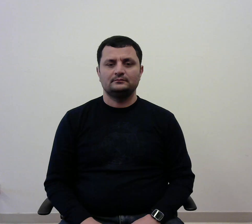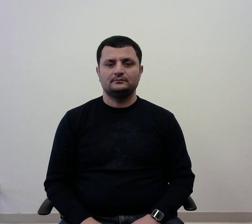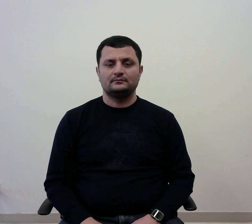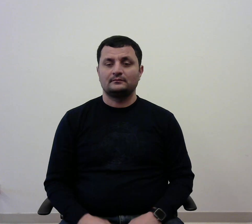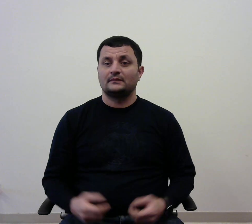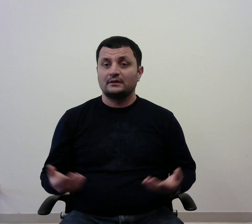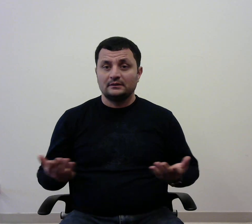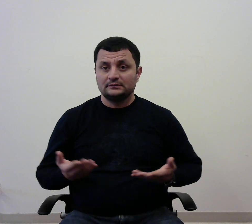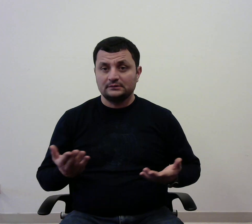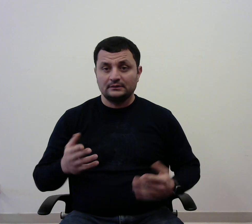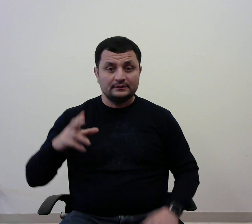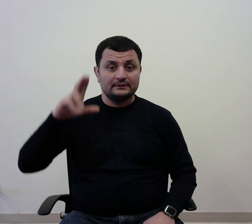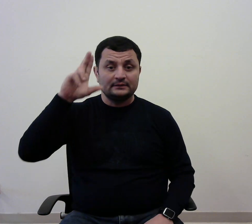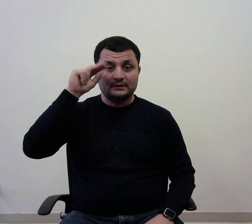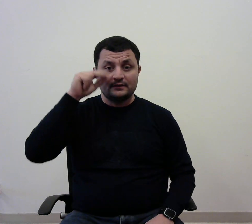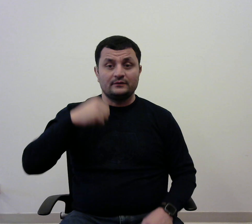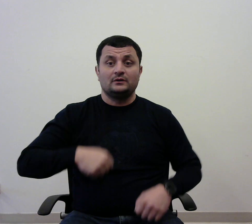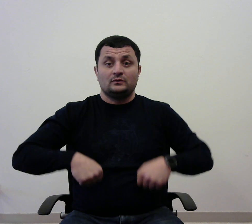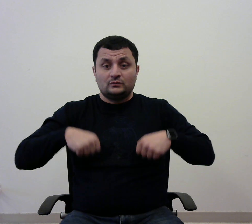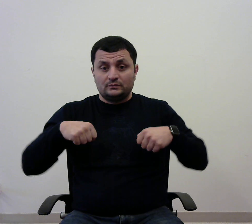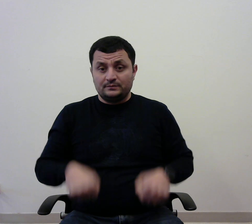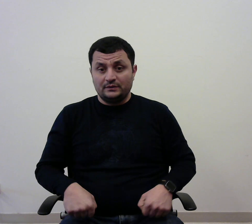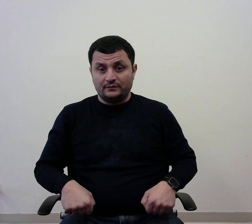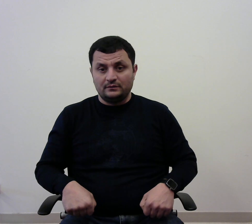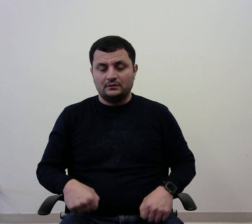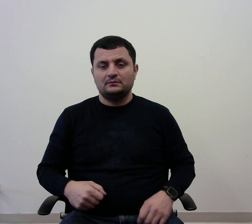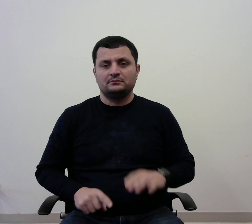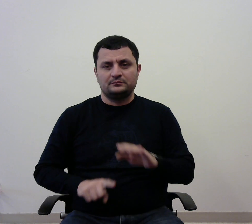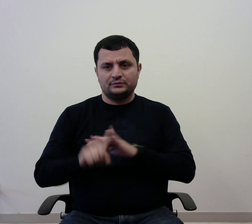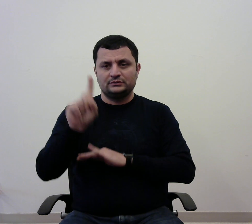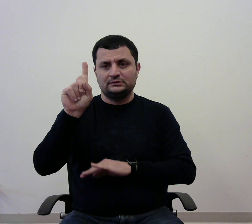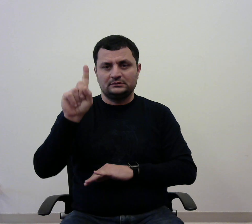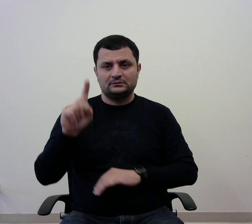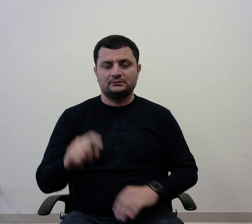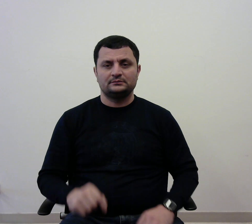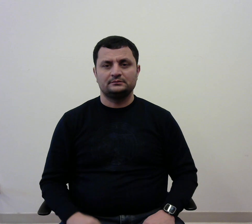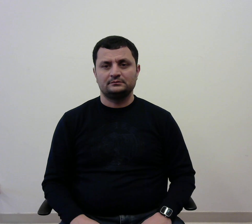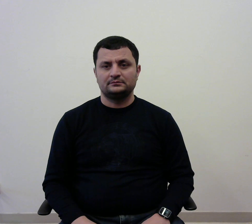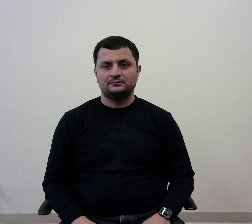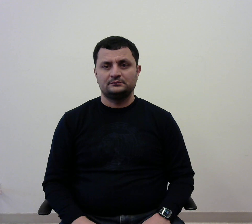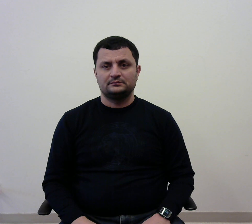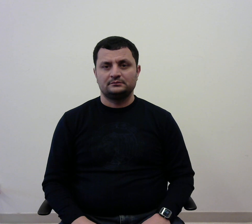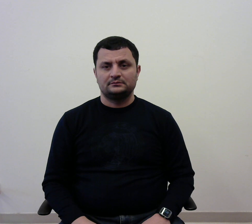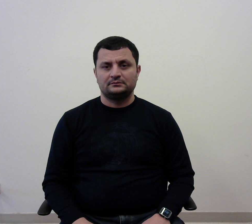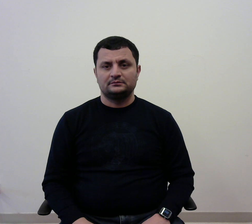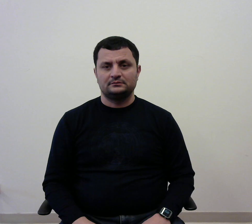Hansı tarixdən hüququm başlayır?